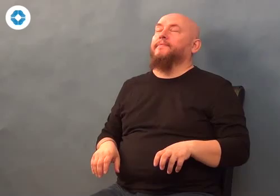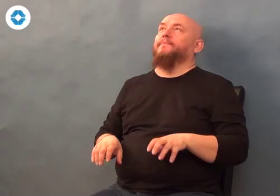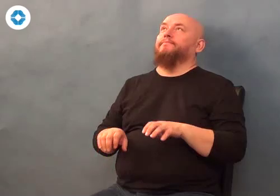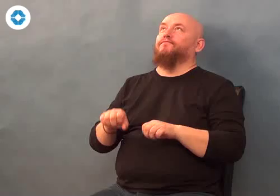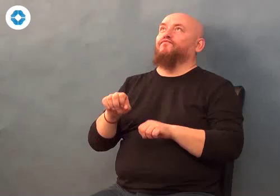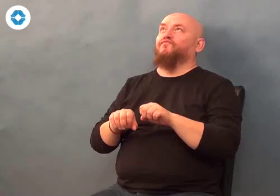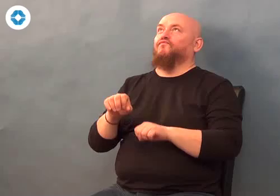Schodzi po drabinie na dół.